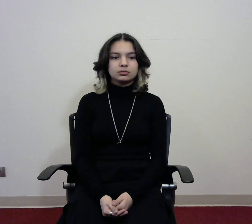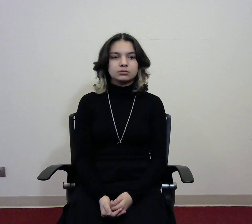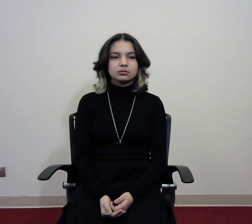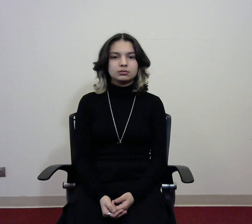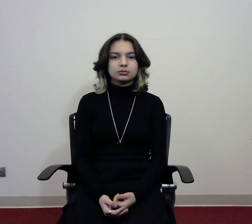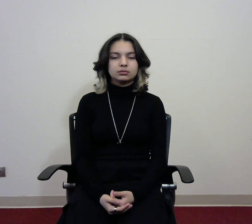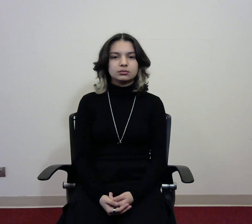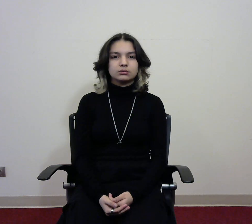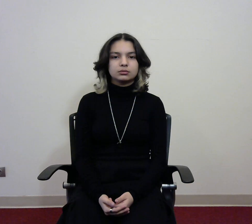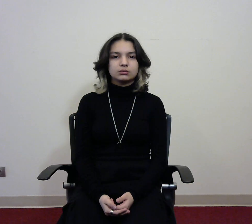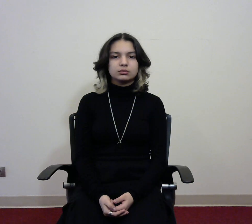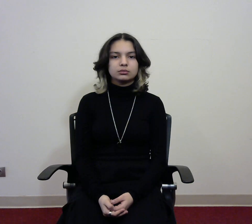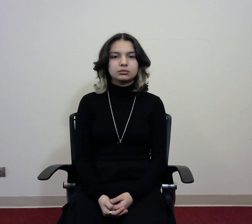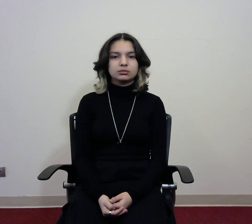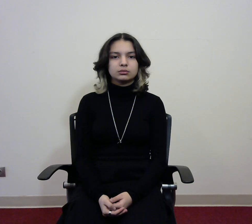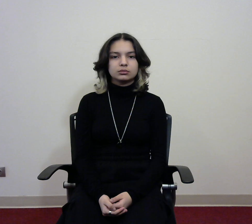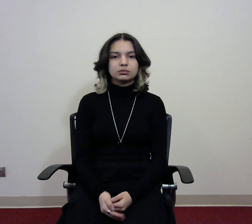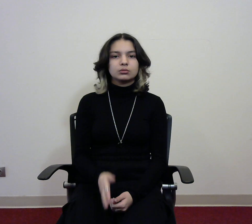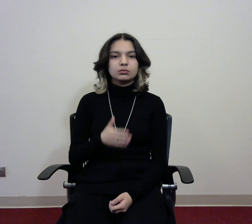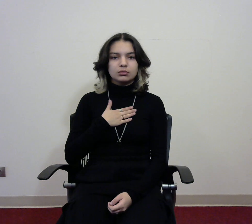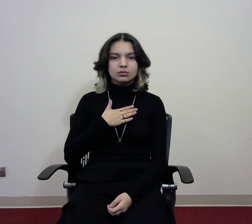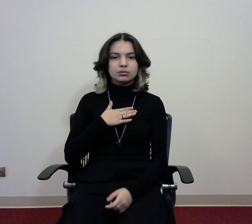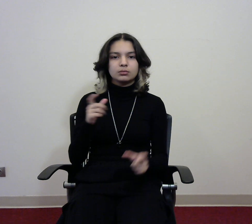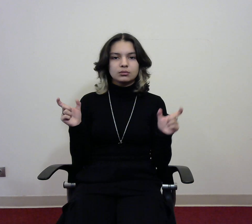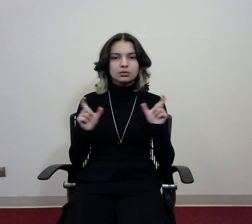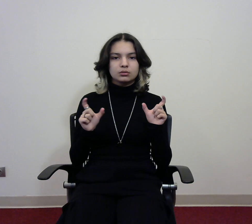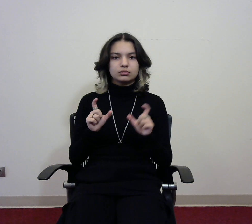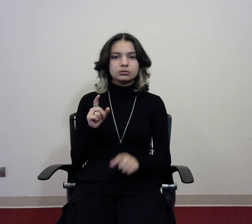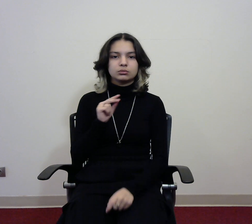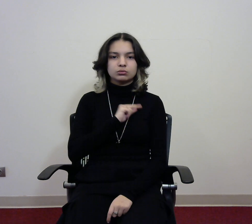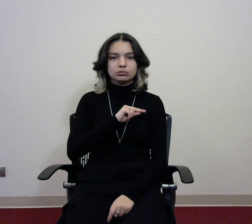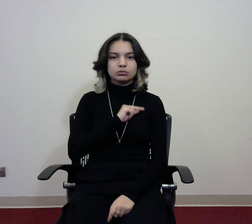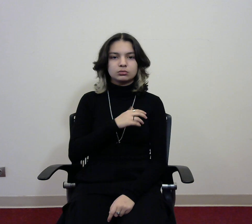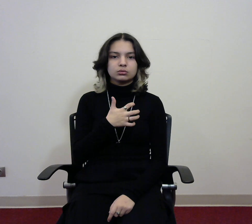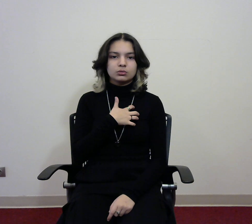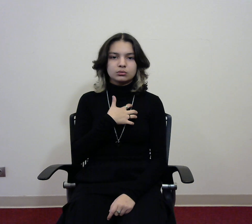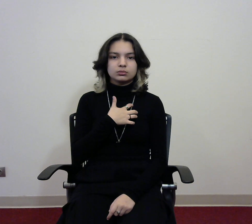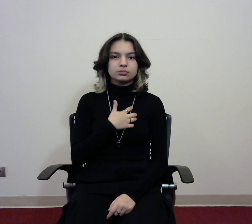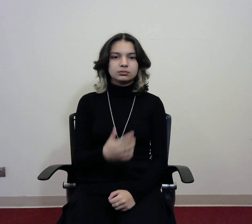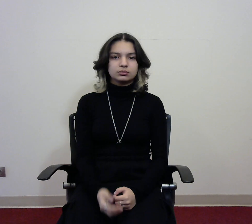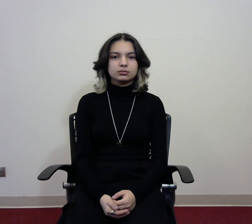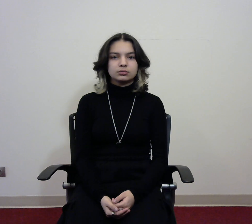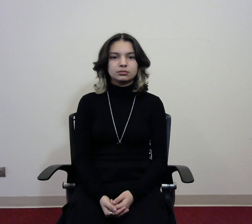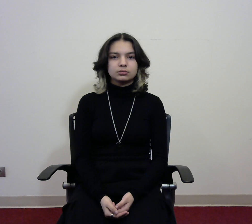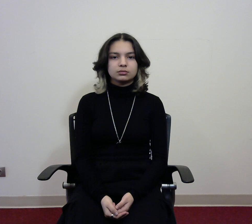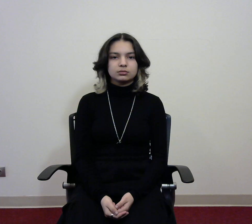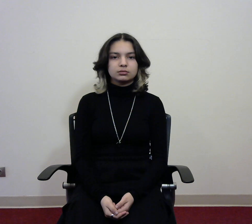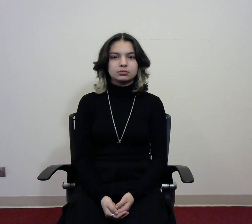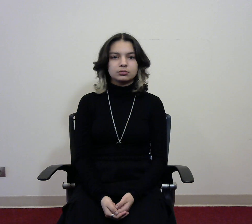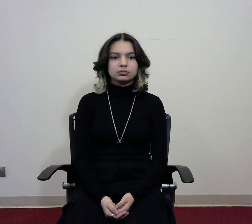Mən marketdə işləmək istəyirəm